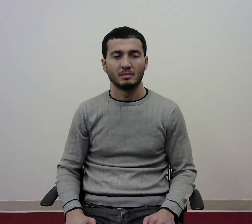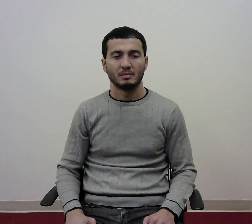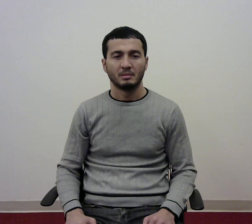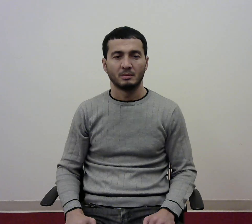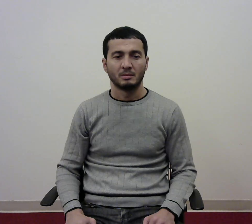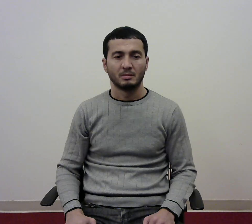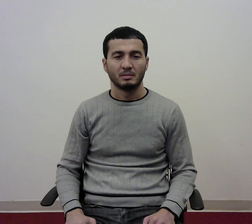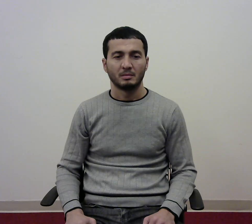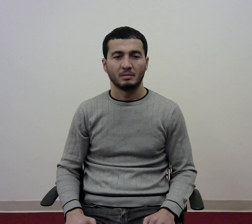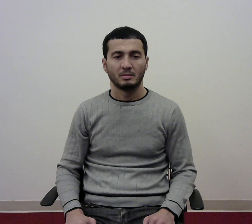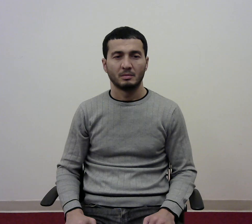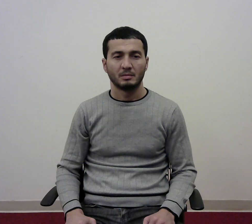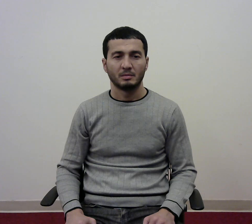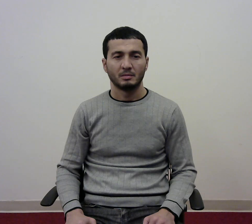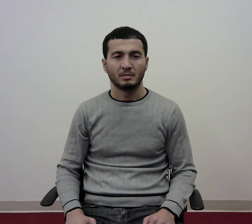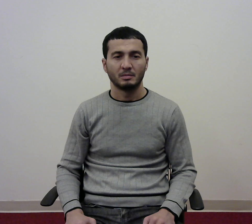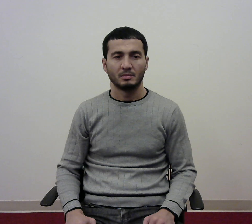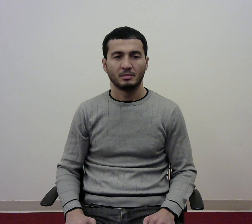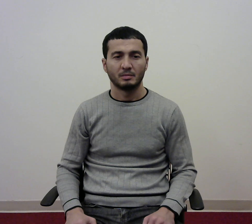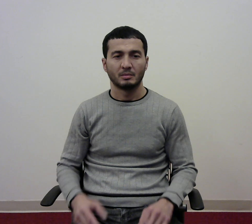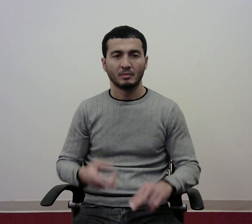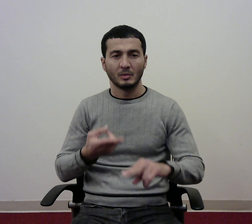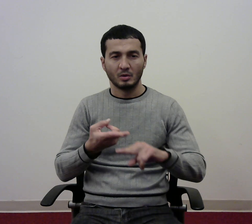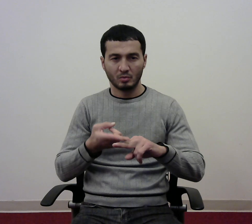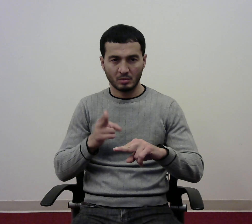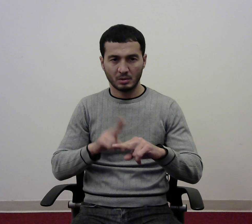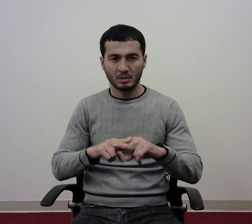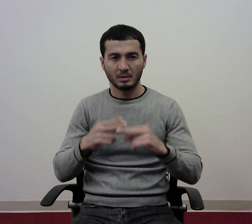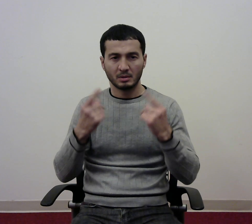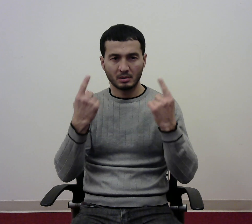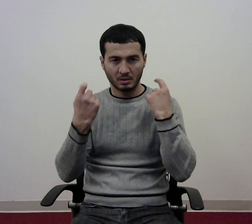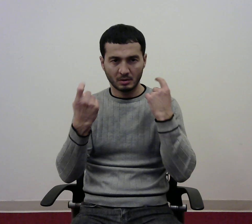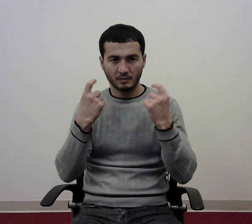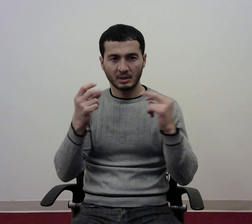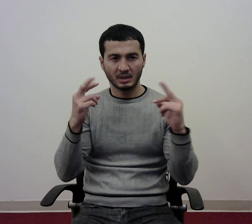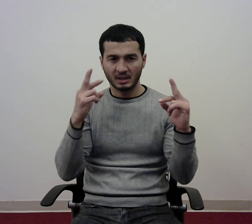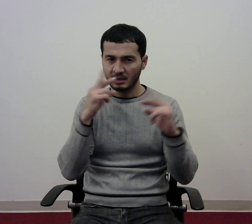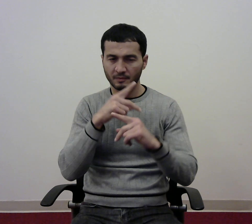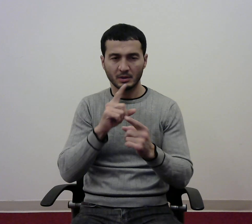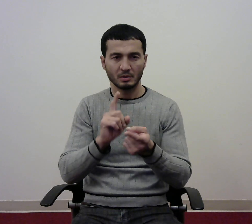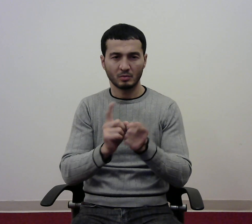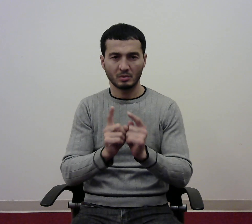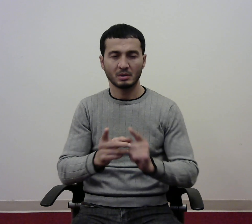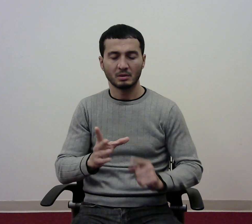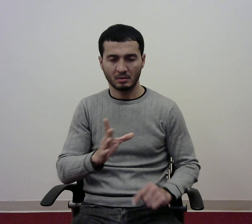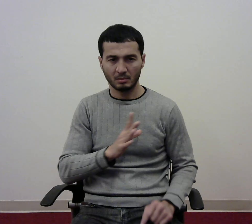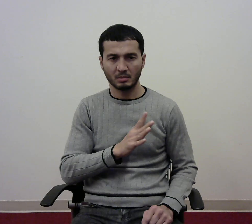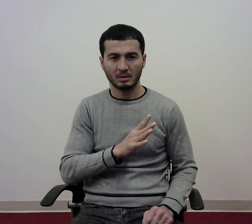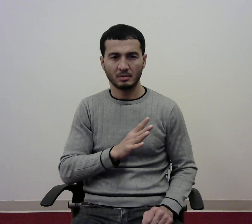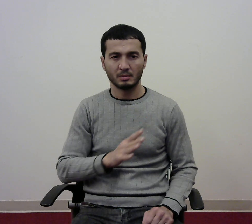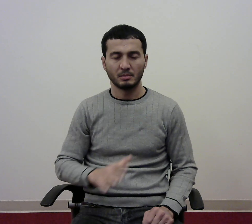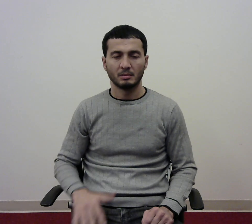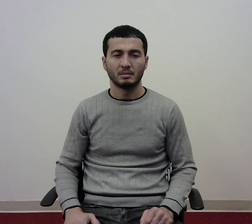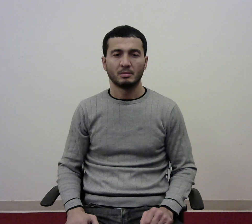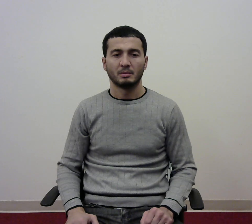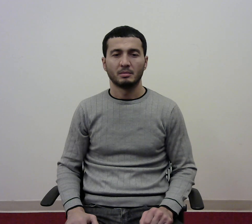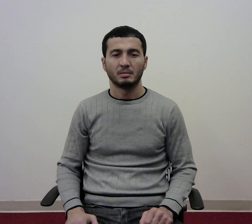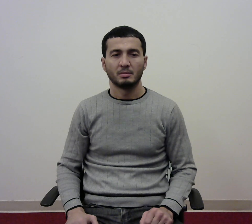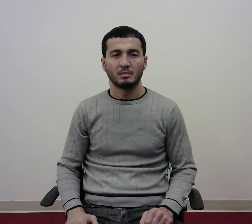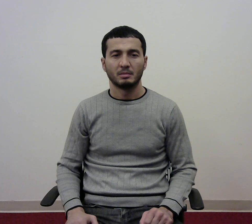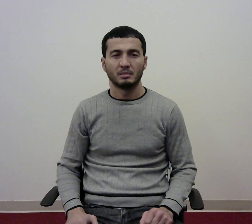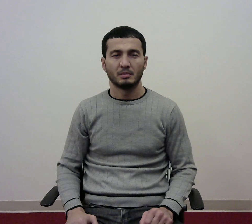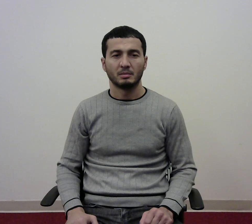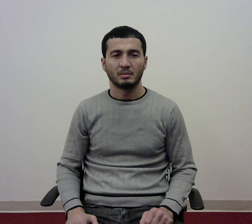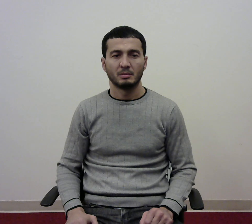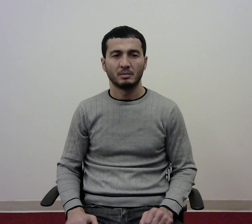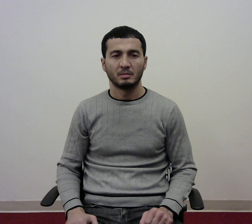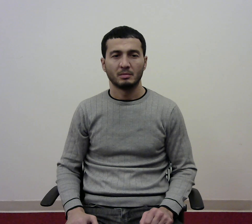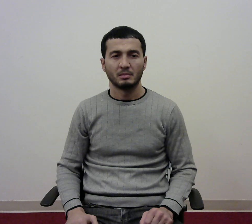Bu məlumat səhv tərcümə olunub